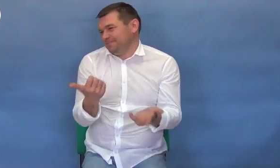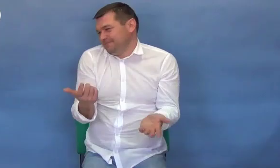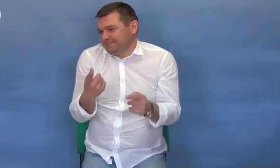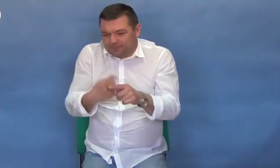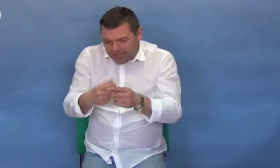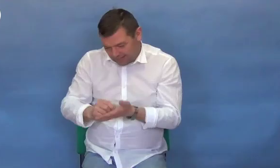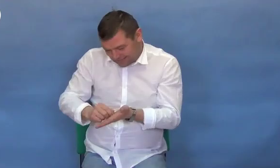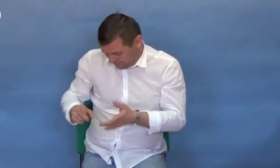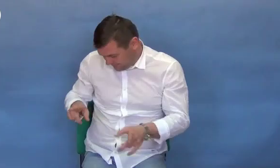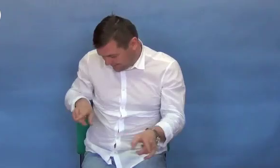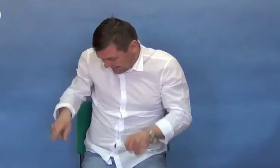Wydrapują znaki na metalowych częściach.